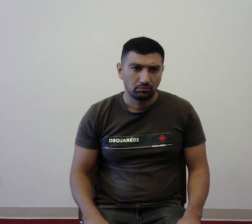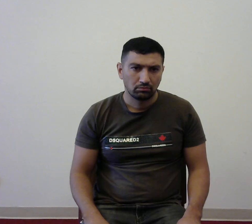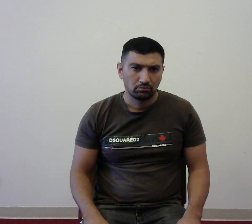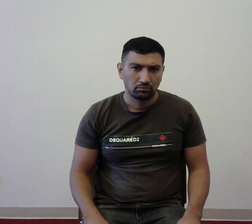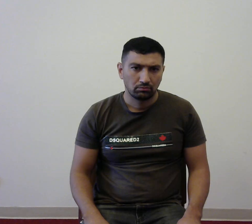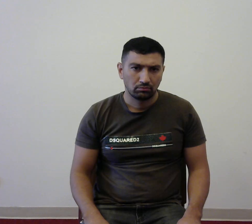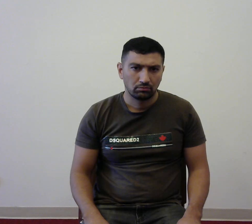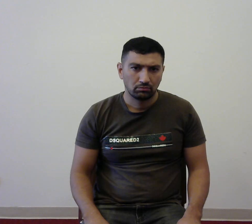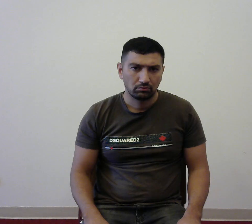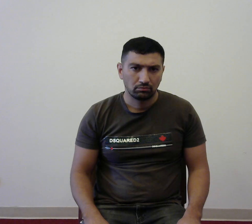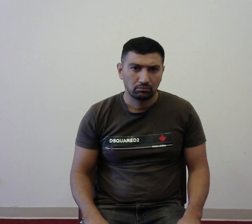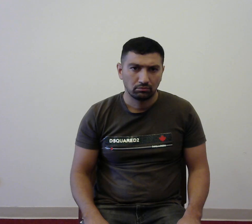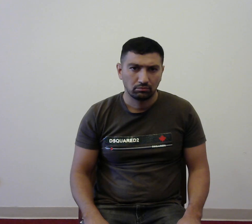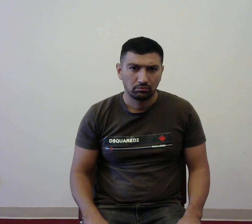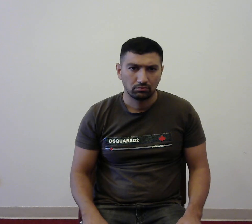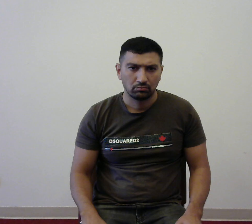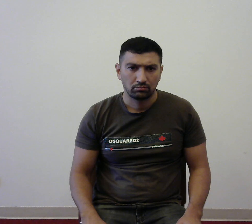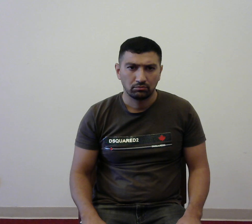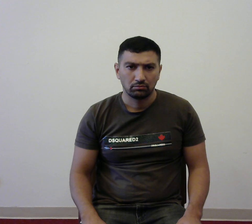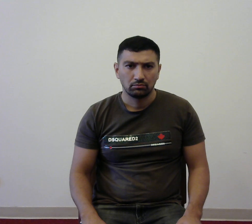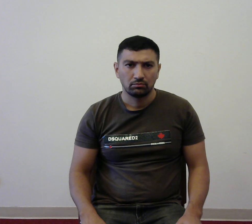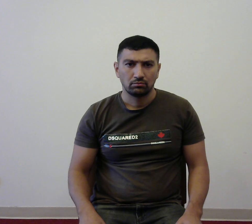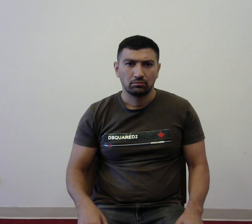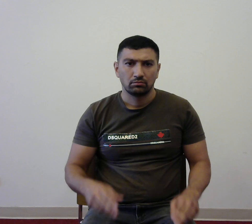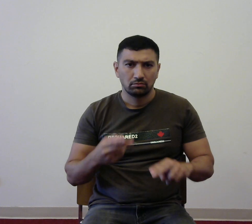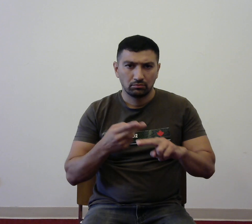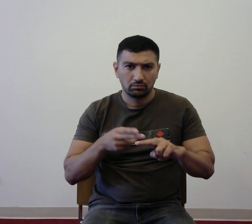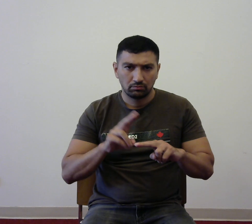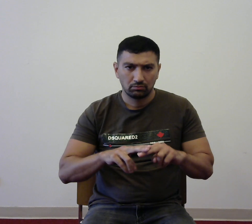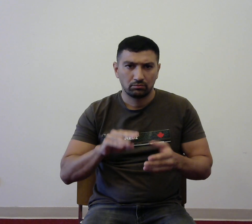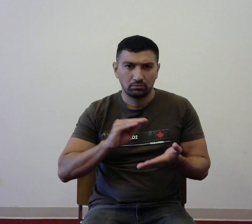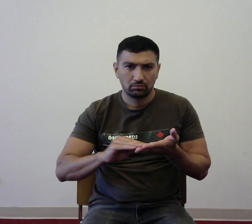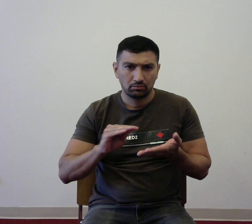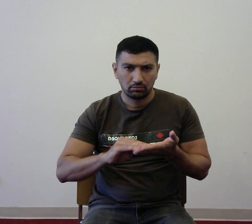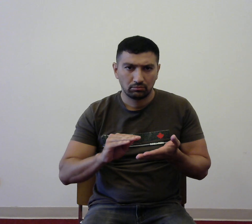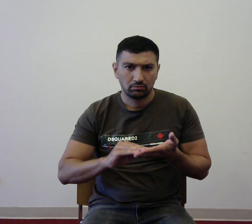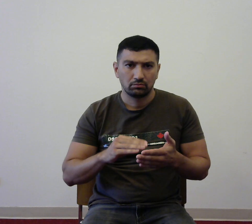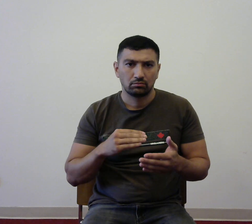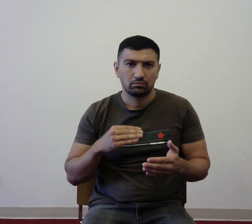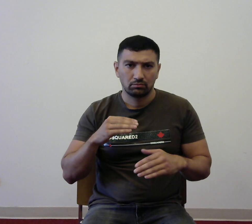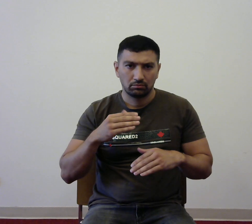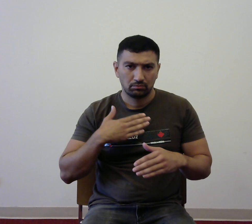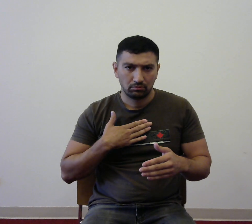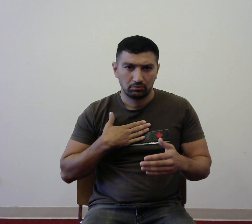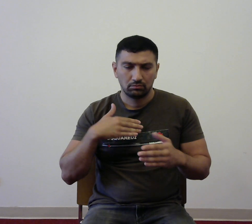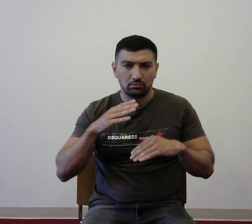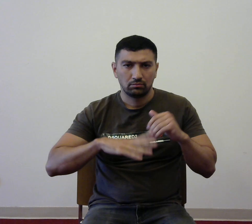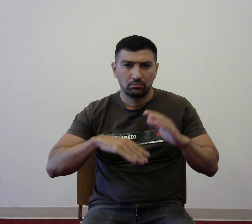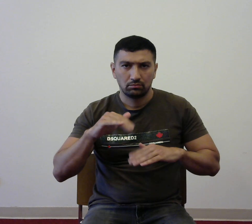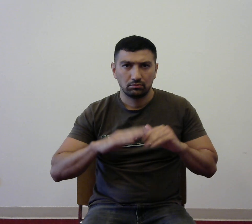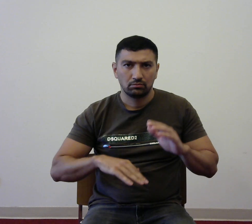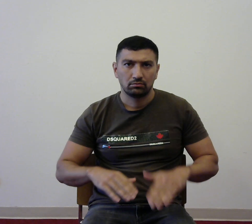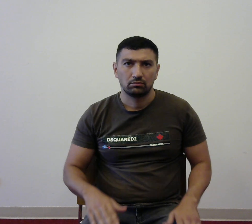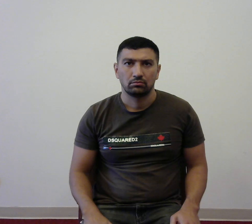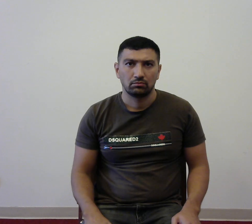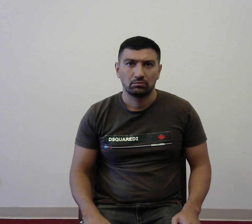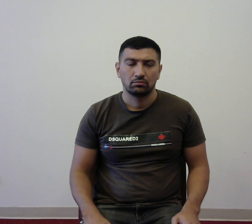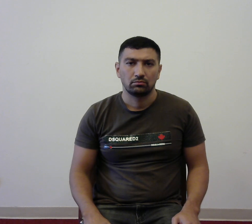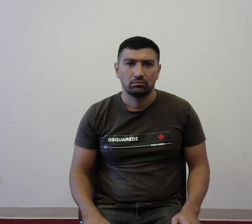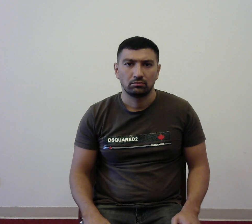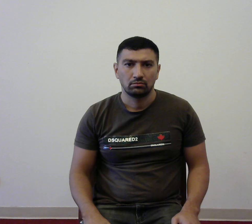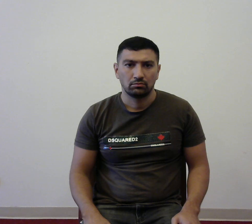Bu yazılar mənə aiddir